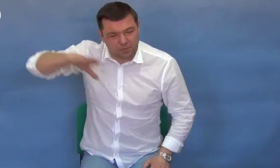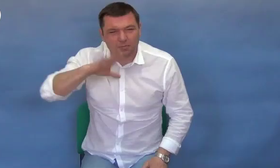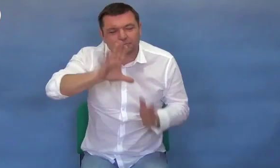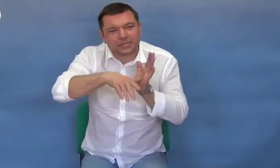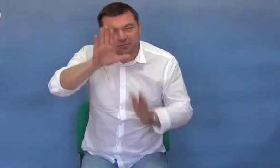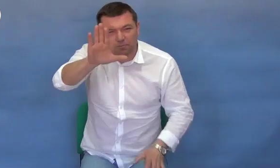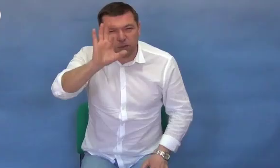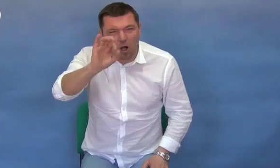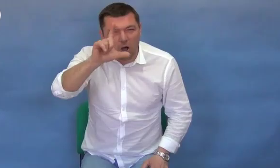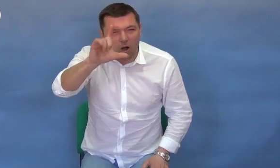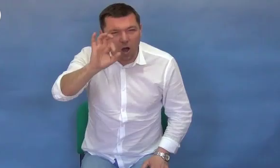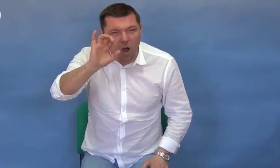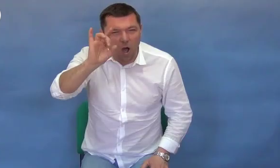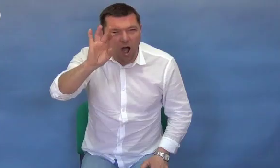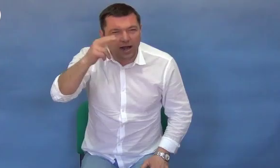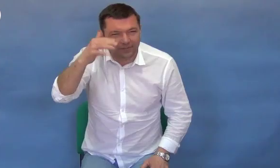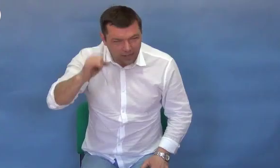Byłem w mieście Bolonia.